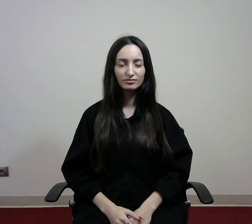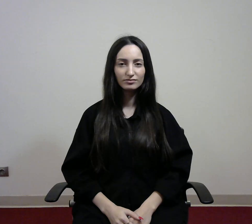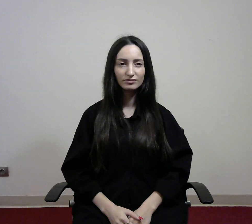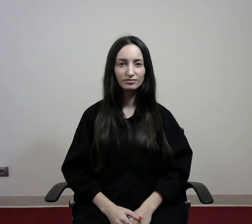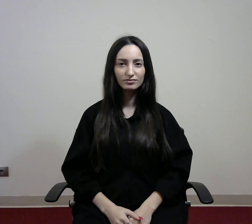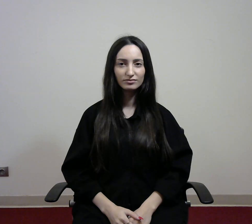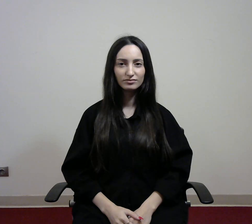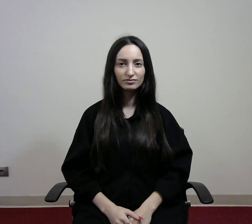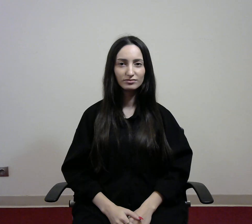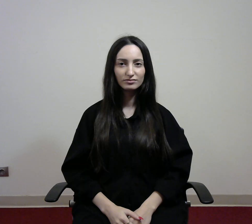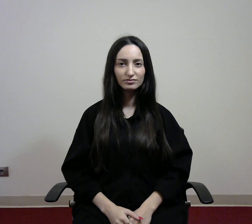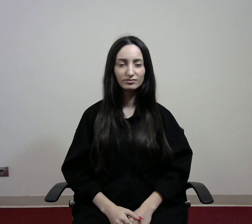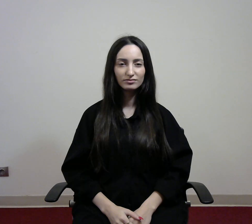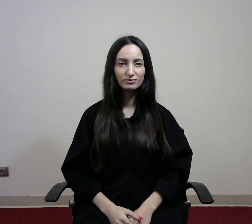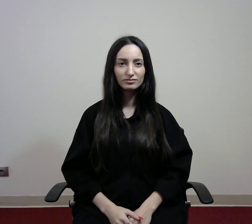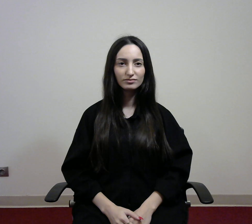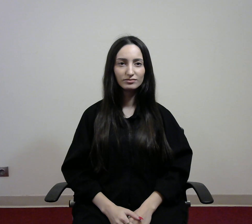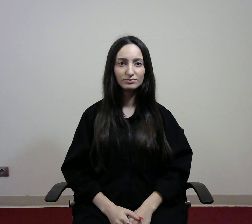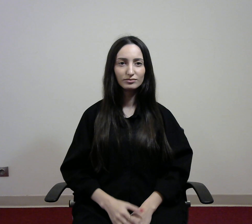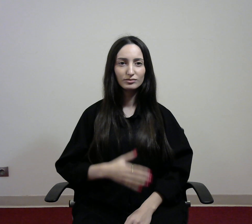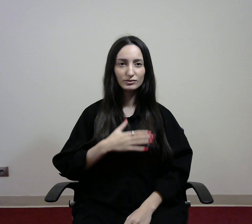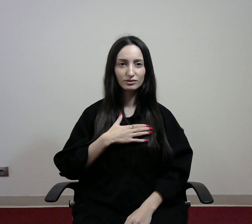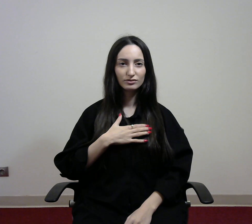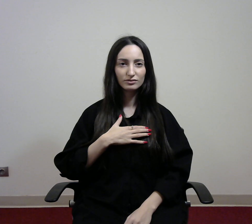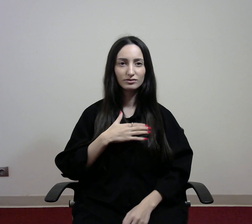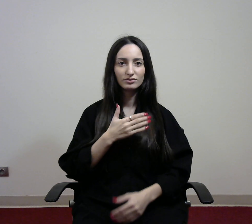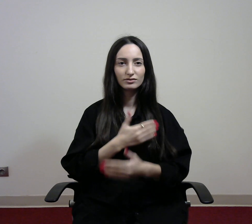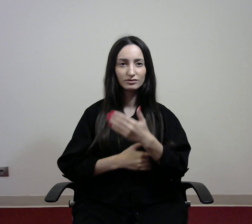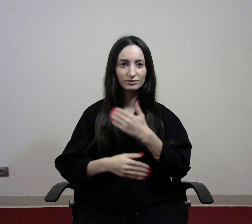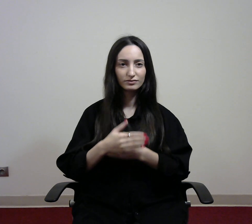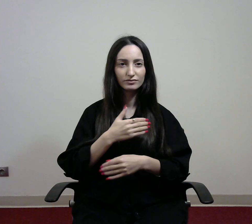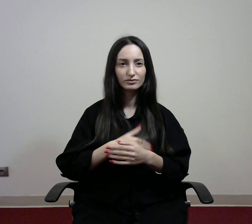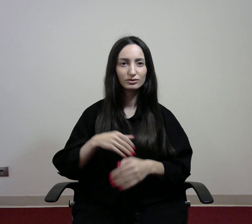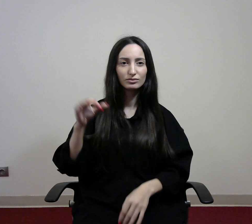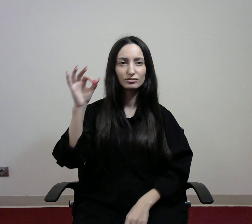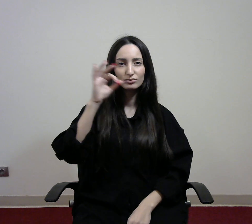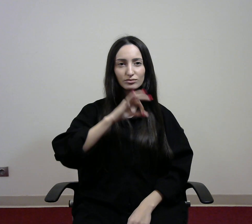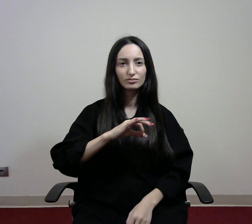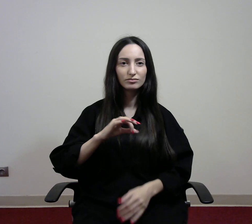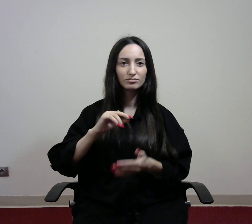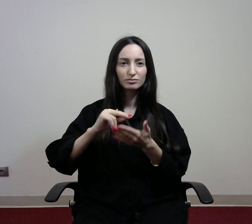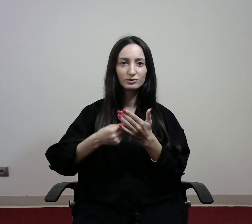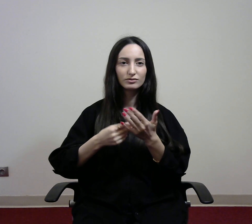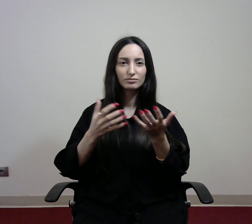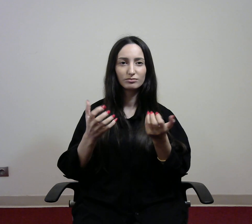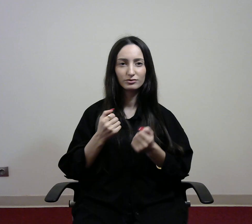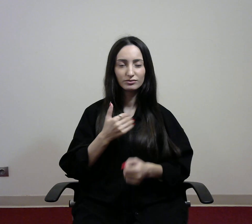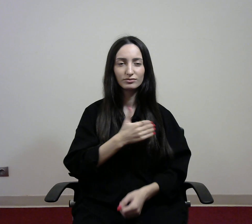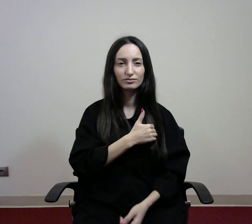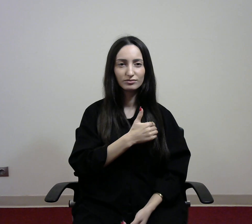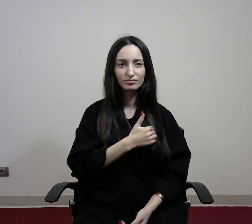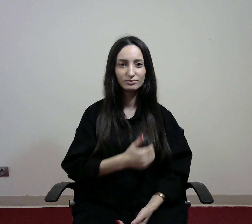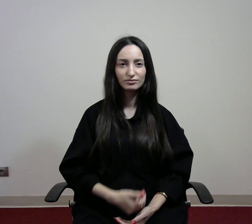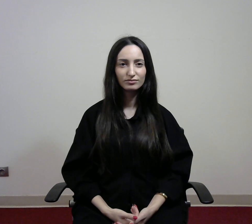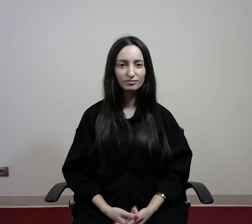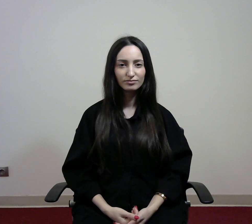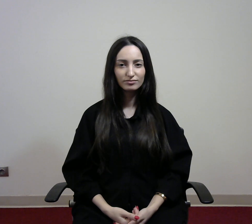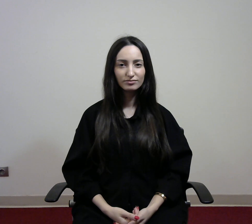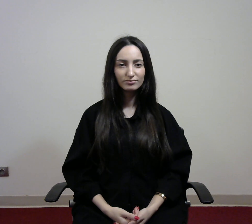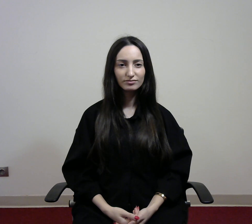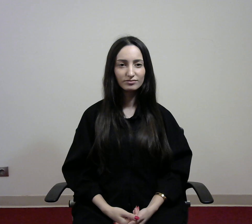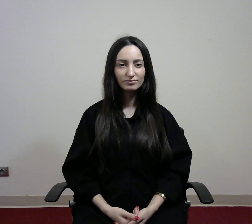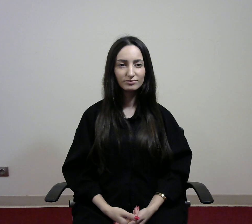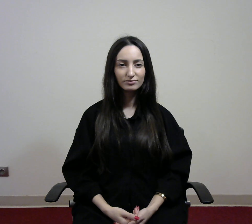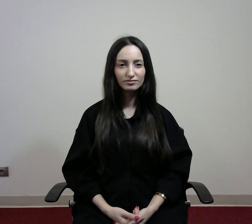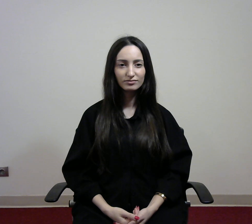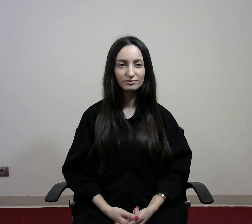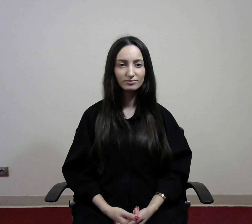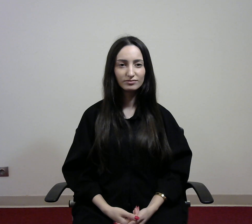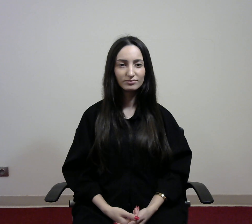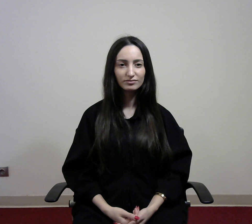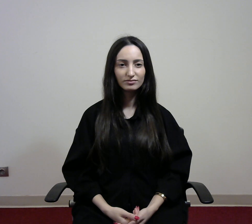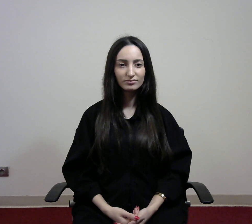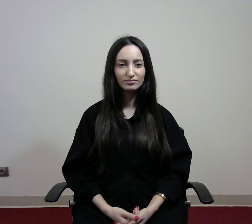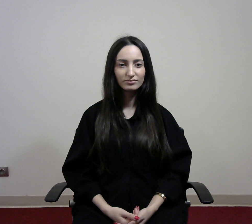Mən əlillik haqqında arayış almaq istəyirəm